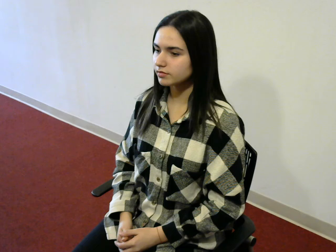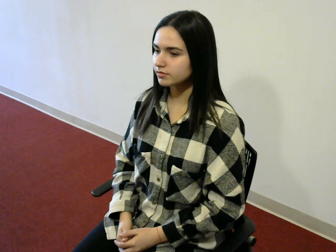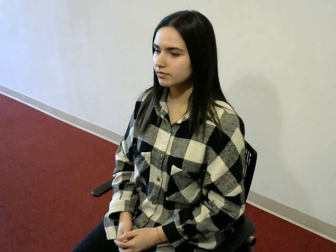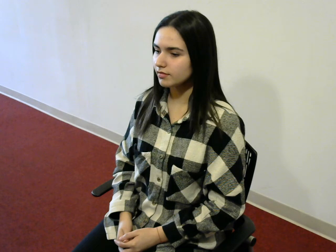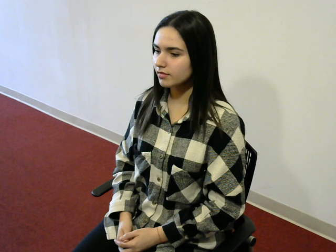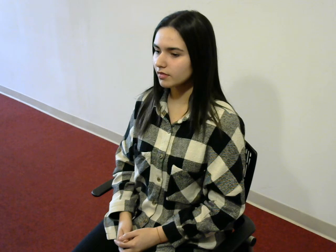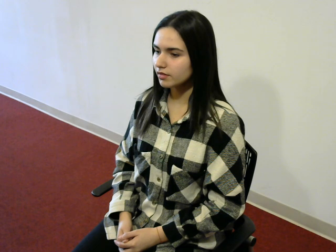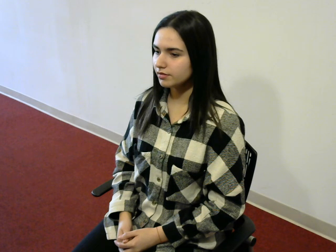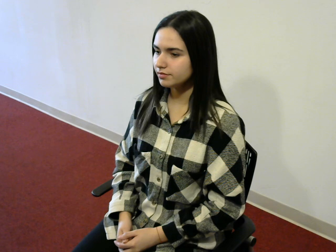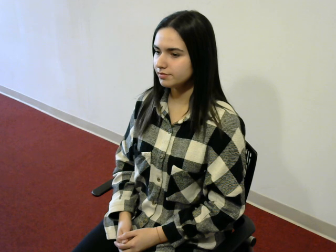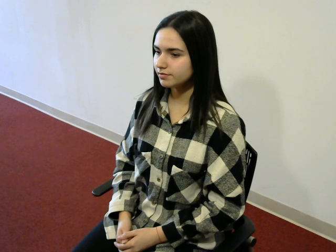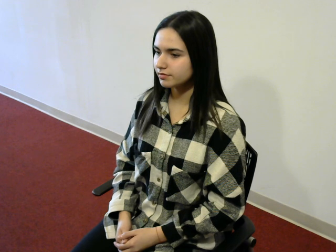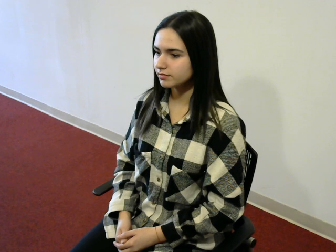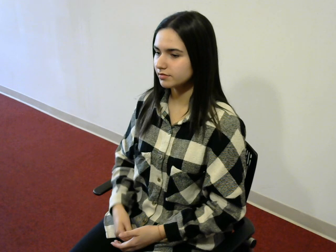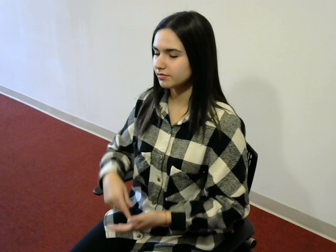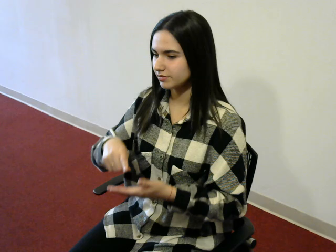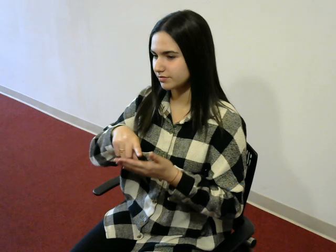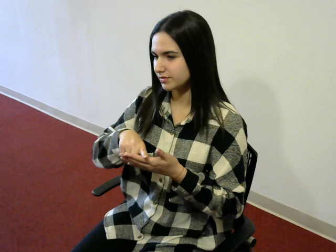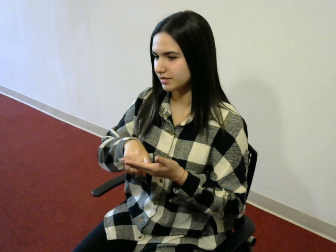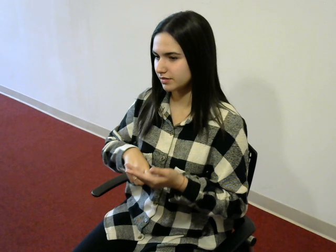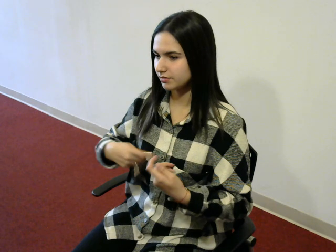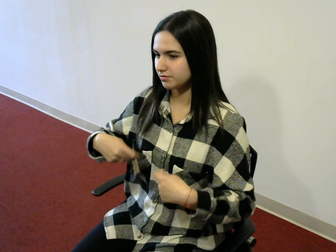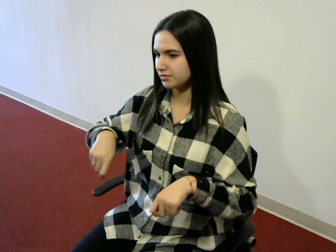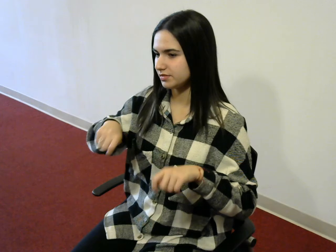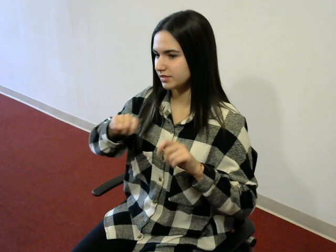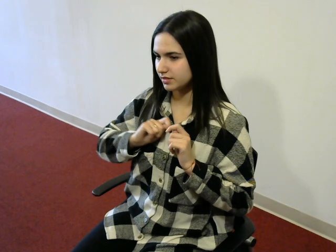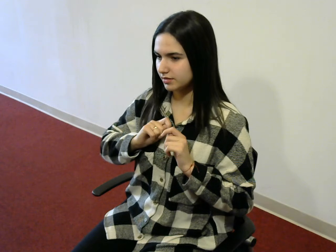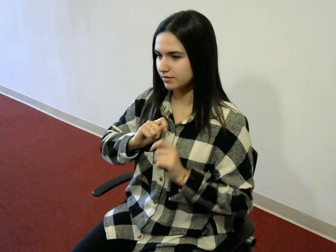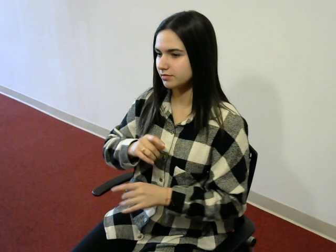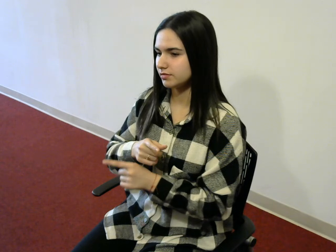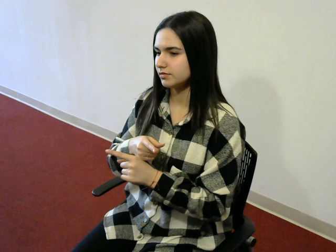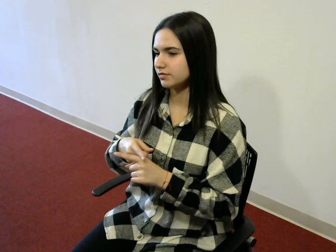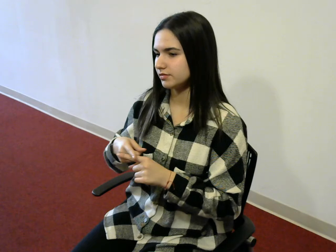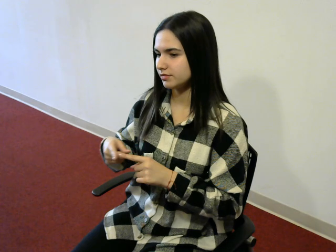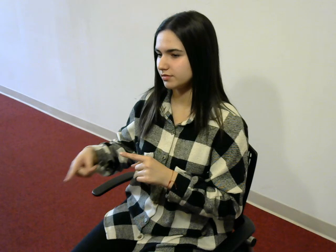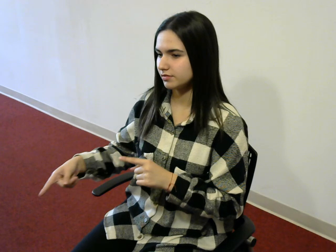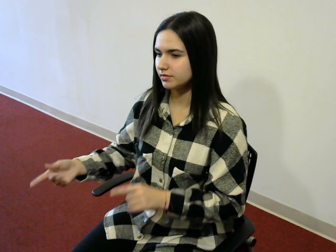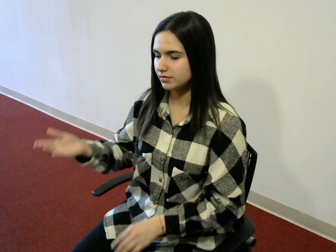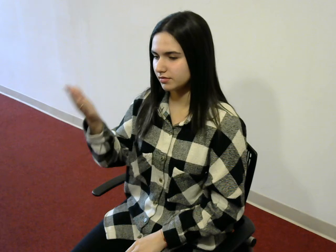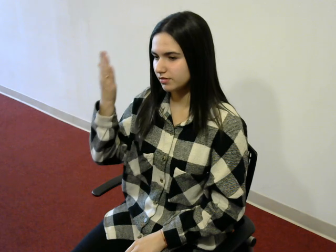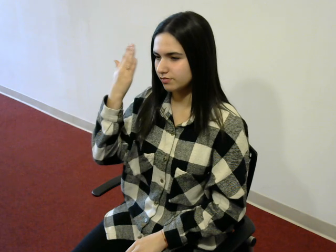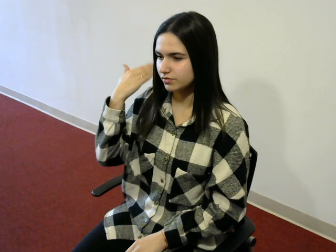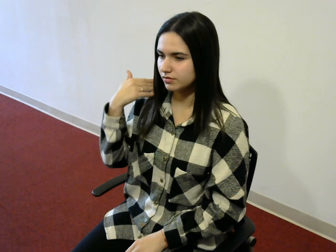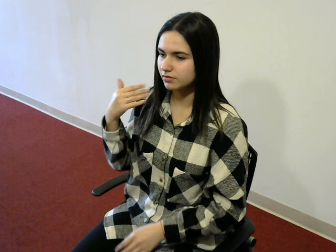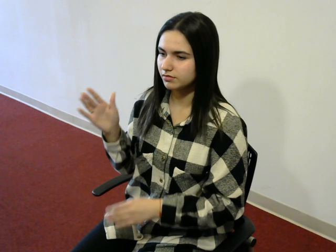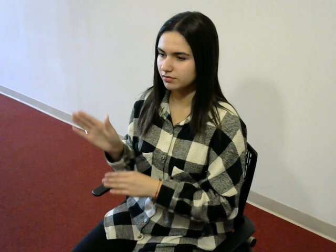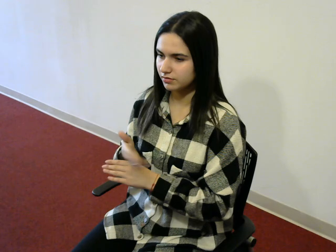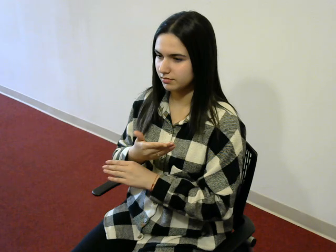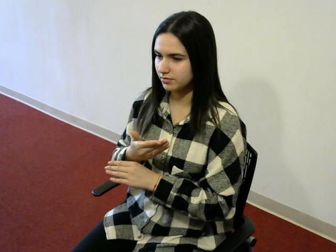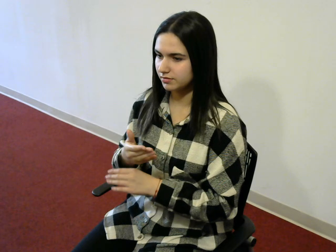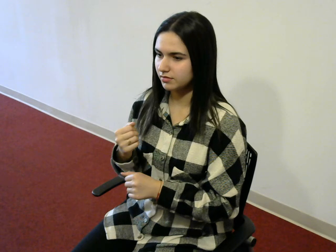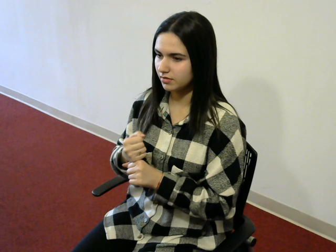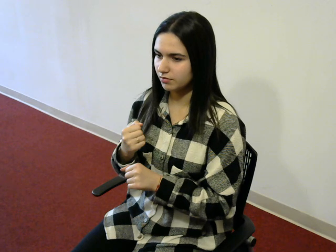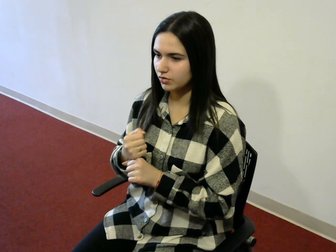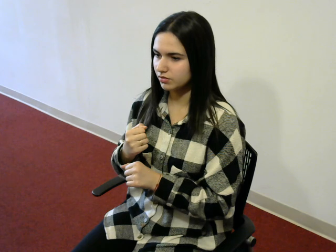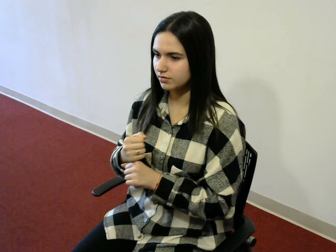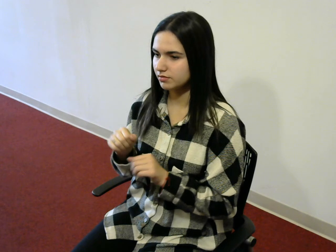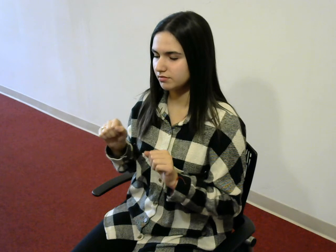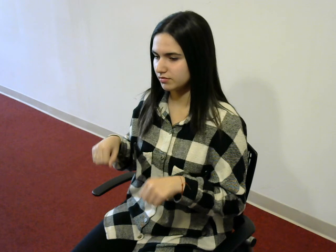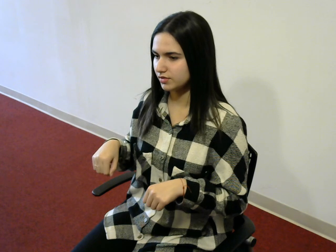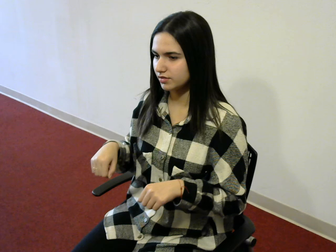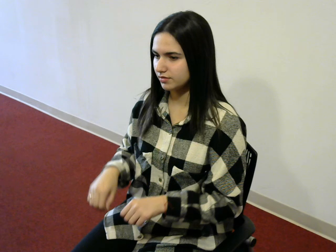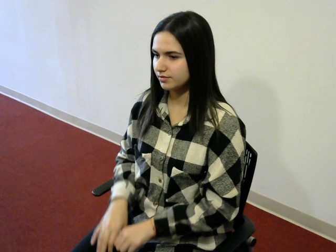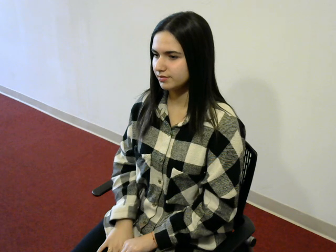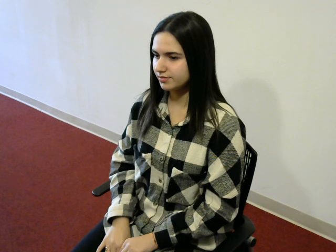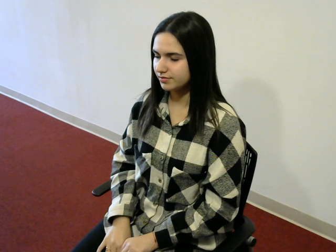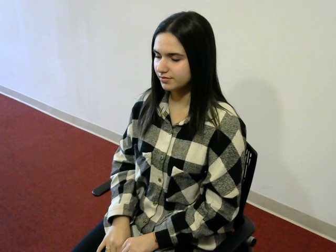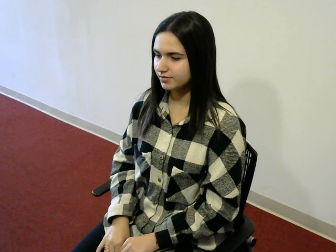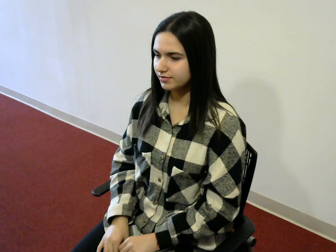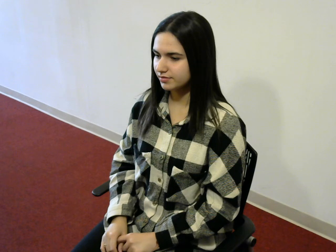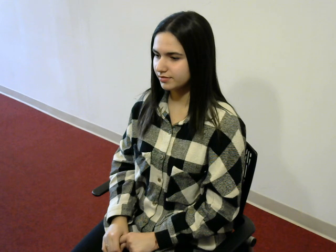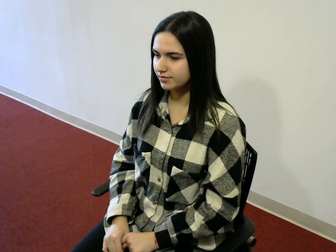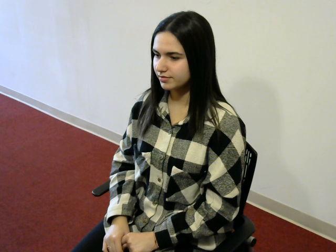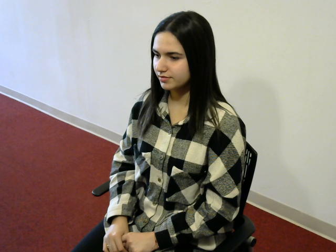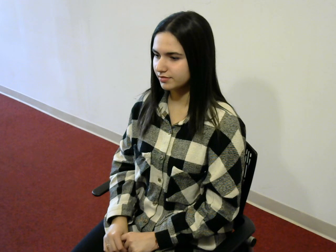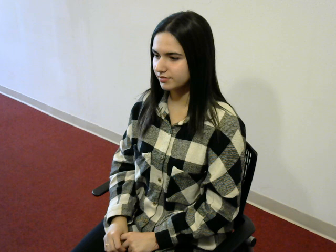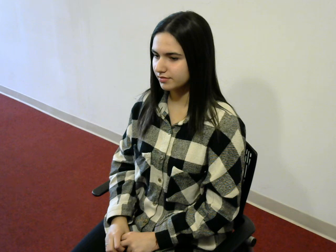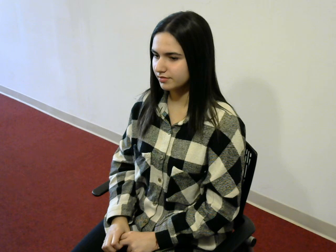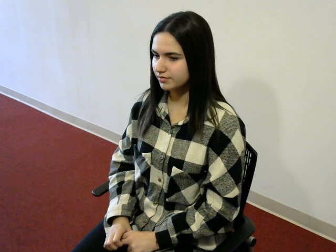Etibarnaməni müddətindən əvvəl ləğv etdirmək olarmı?